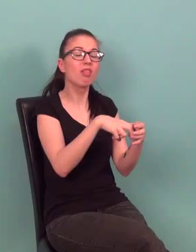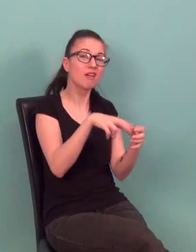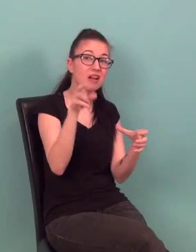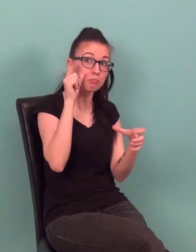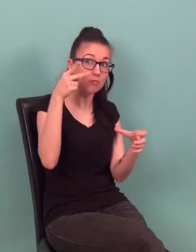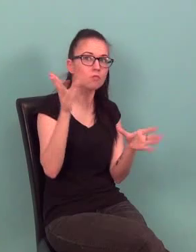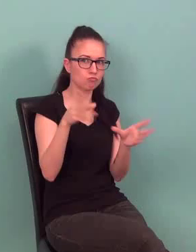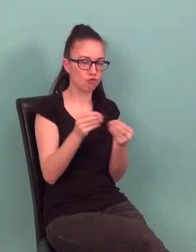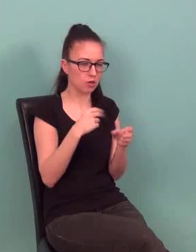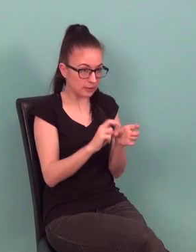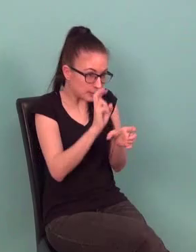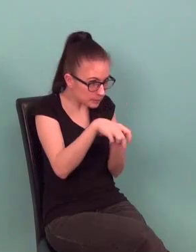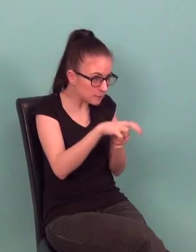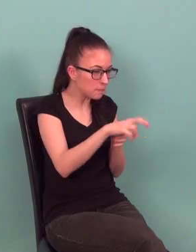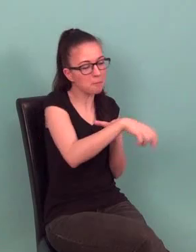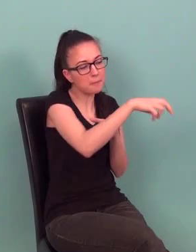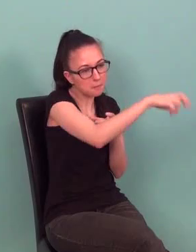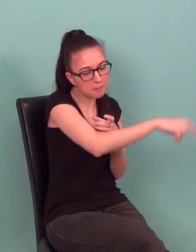Widzi, że chłopiec zasnął, więc korzysta z okazji i wyskakuje ze słoja, skacze sobie.